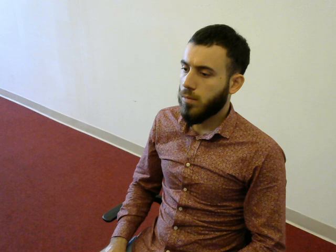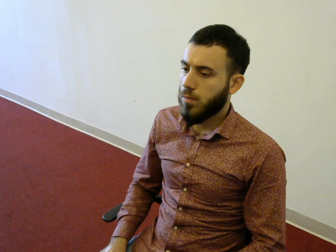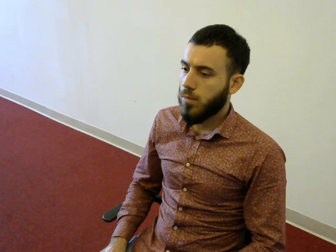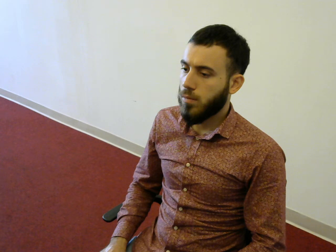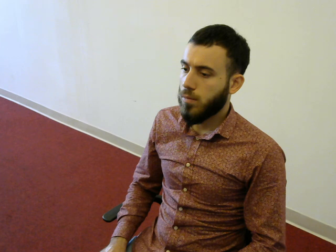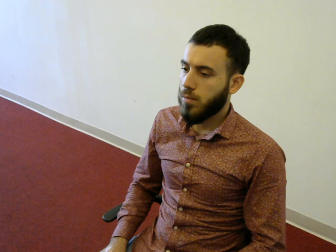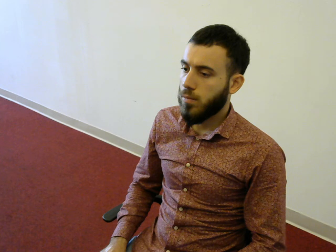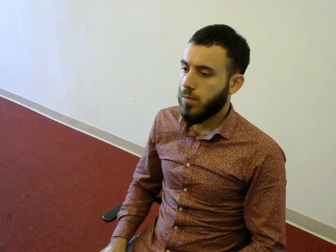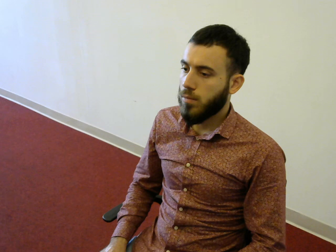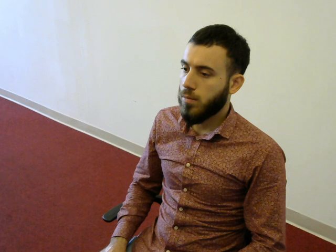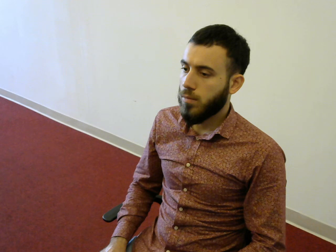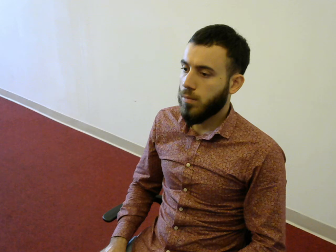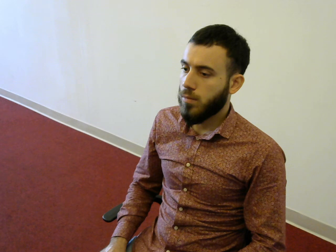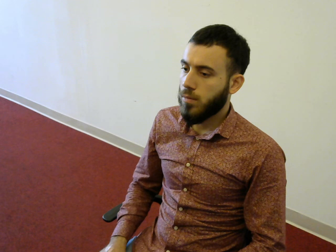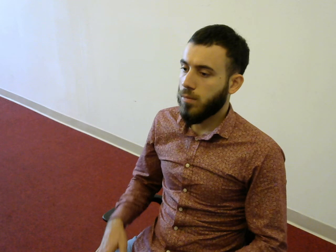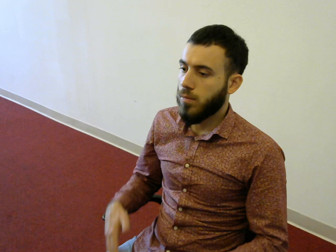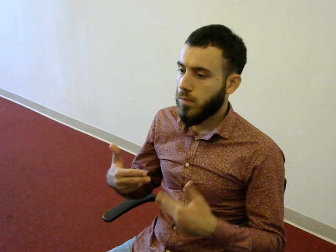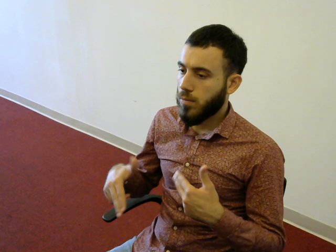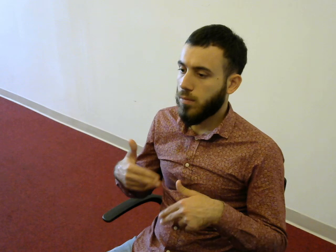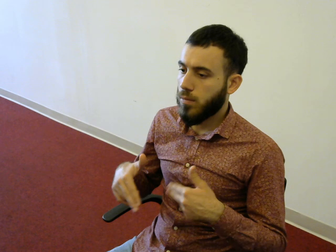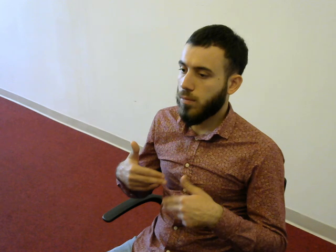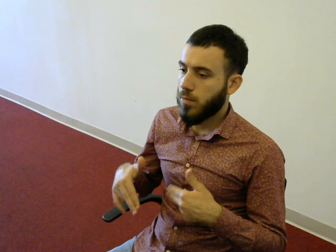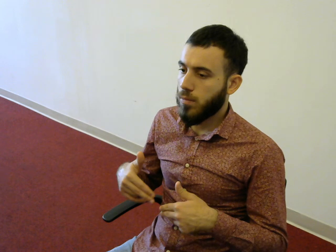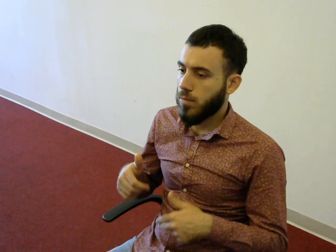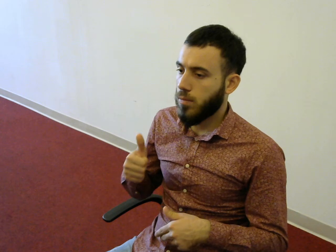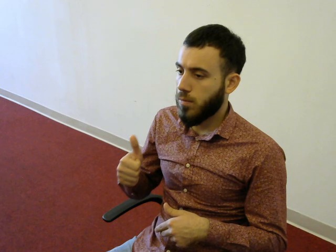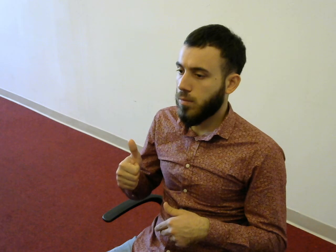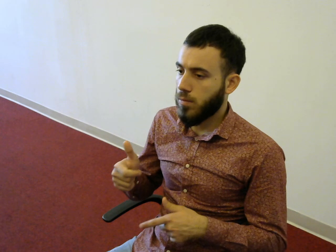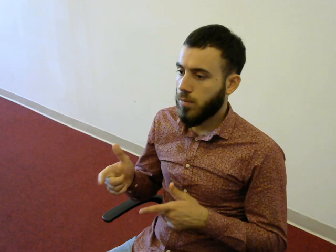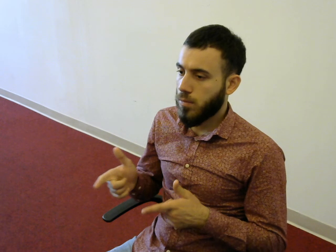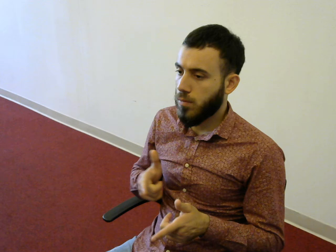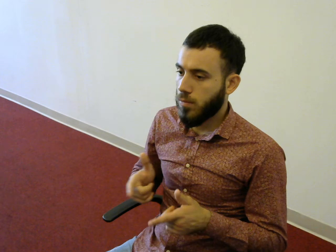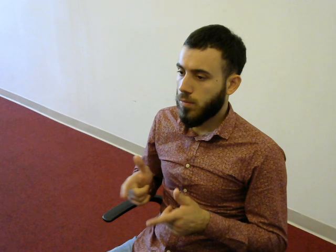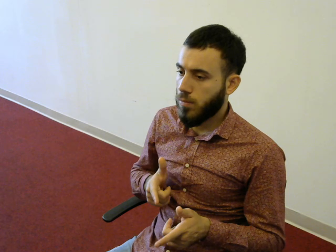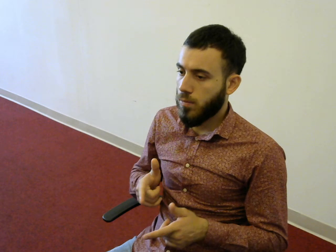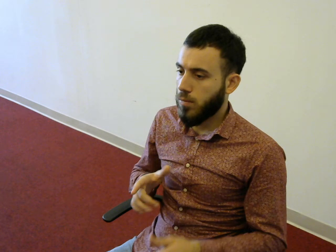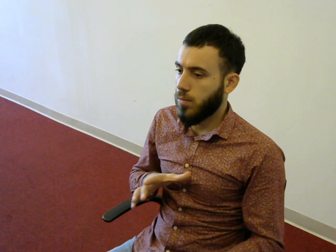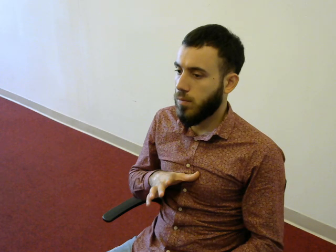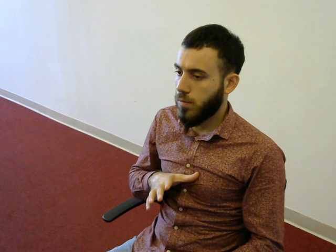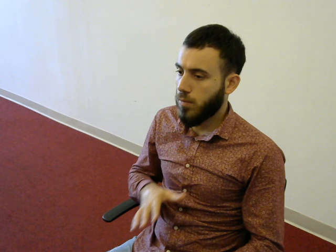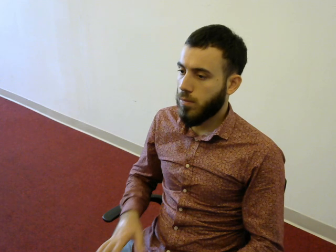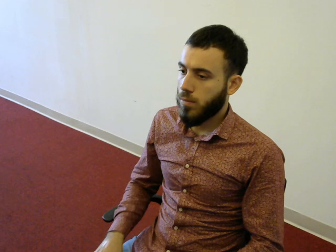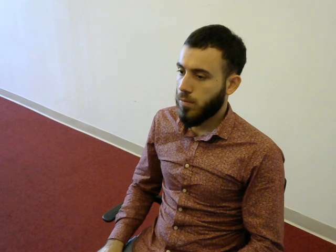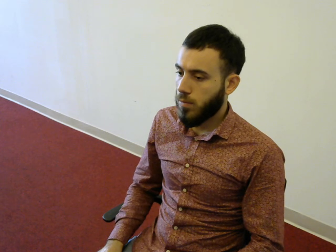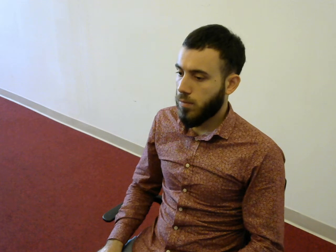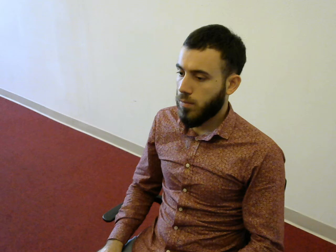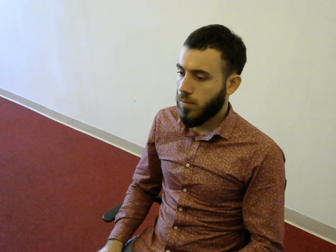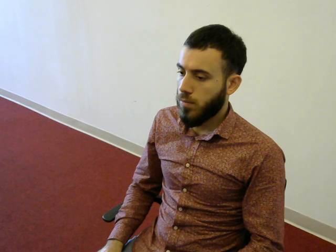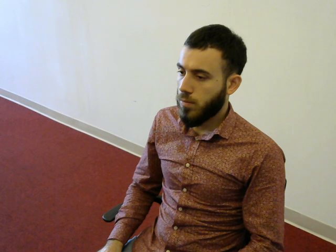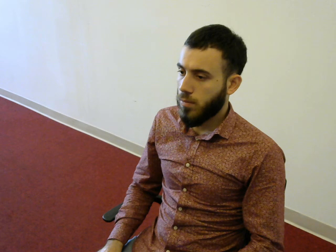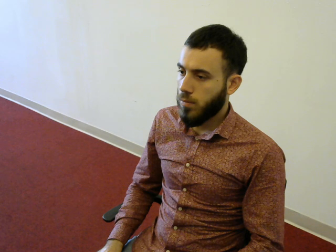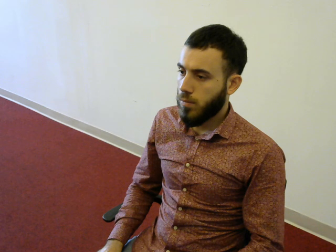İmtahana yaxşı hazırlaşmışam